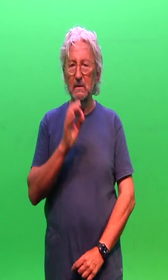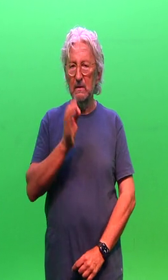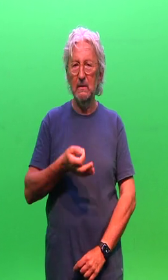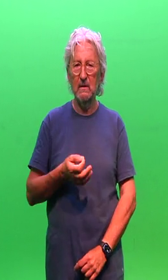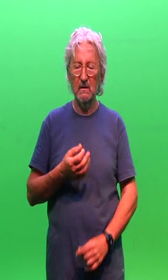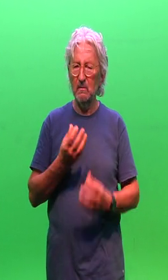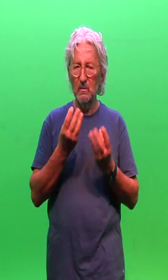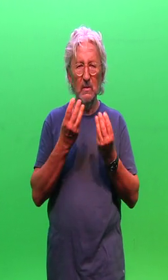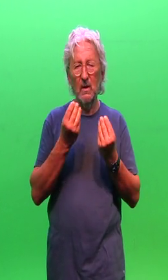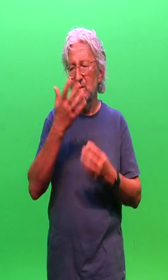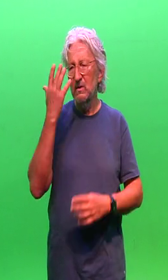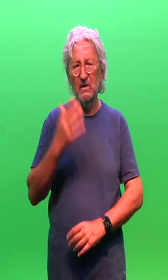Sí, molt!